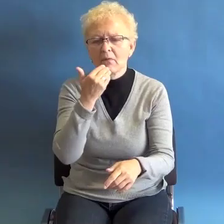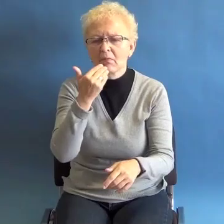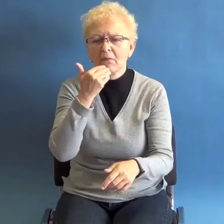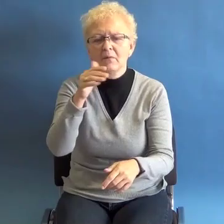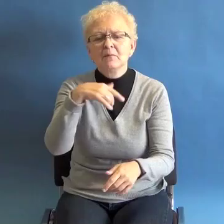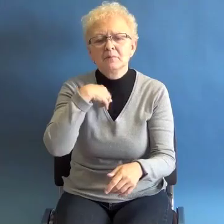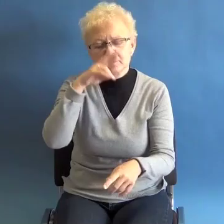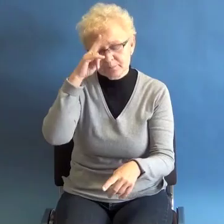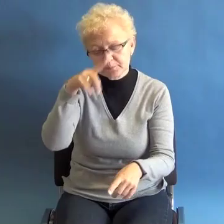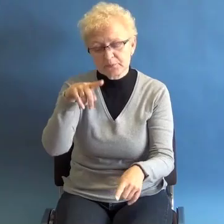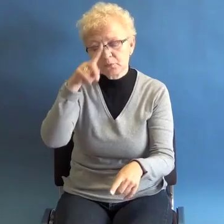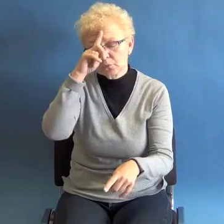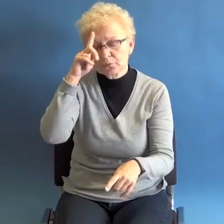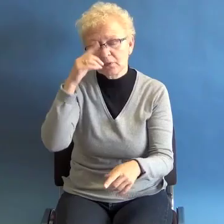Poznaję, że ludziom się nie chce.